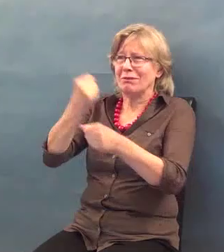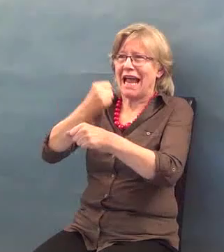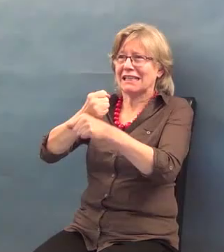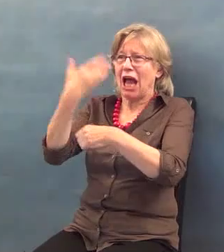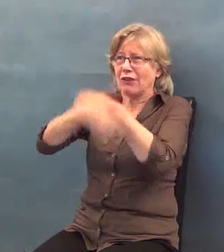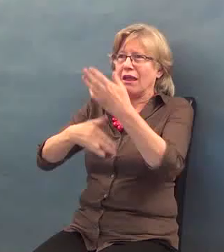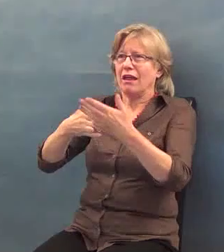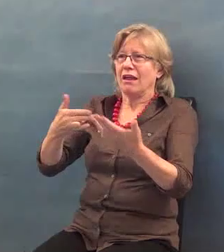Koniec pracy.